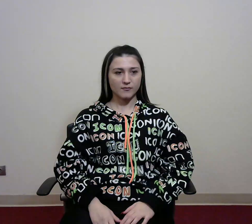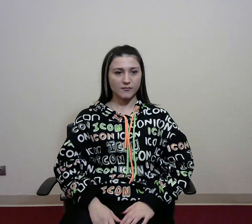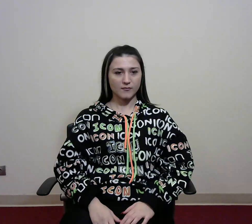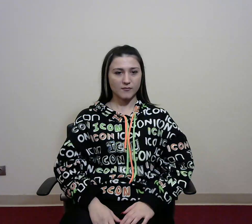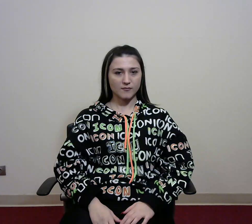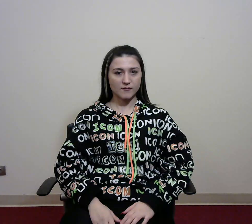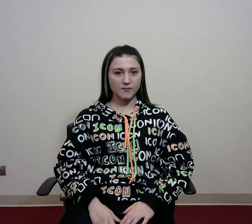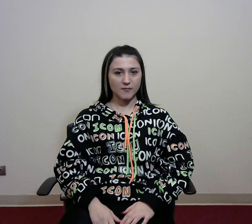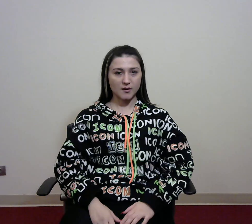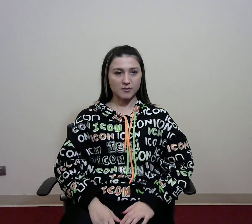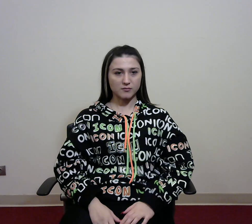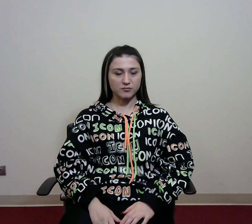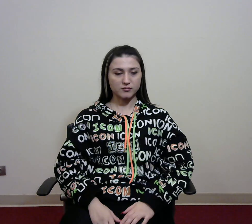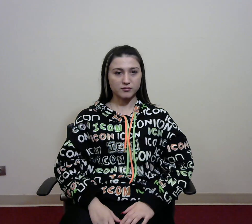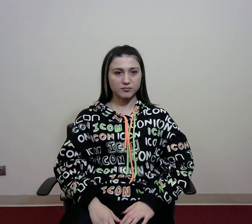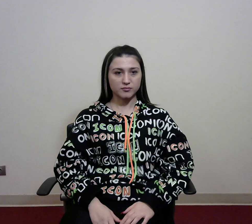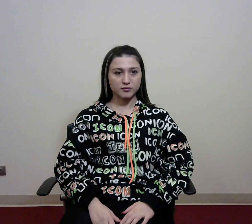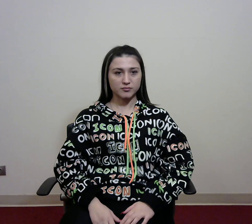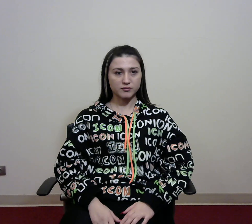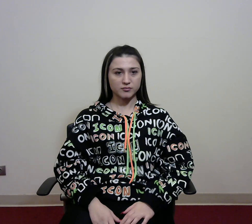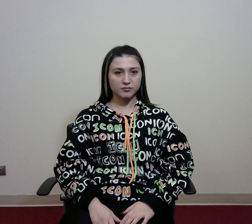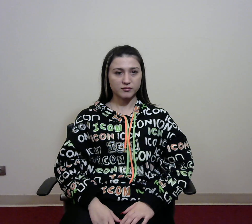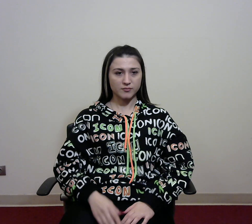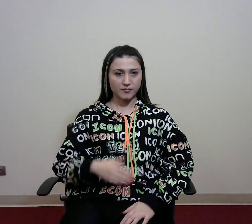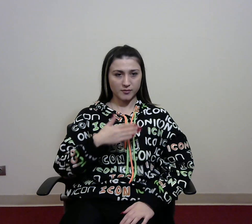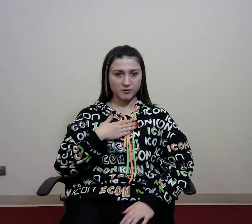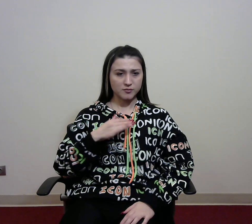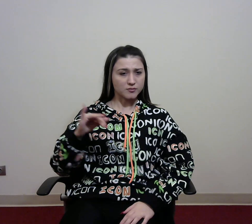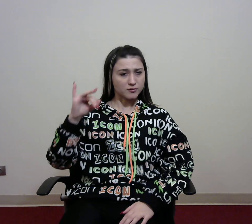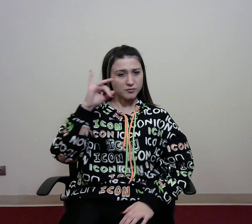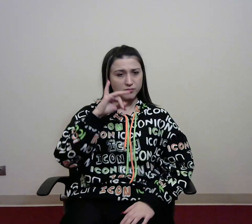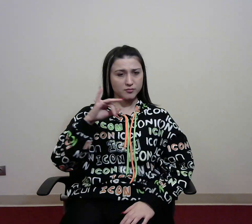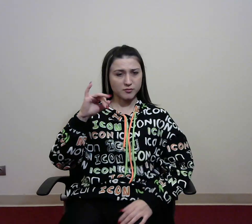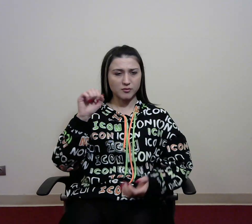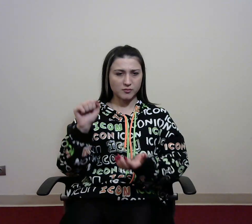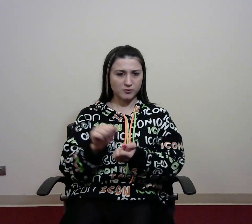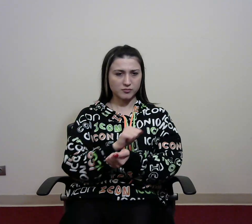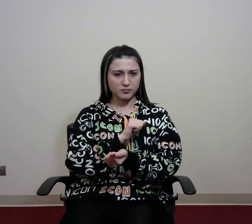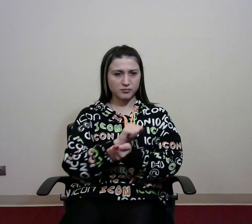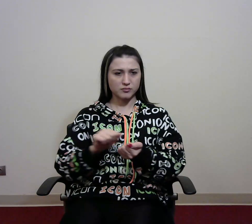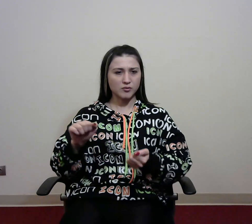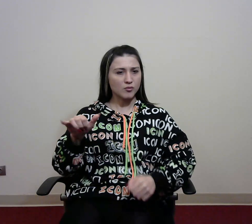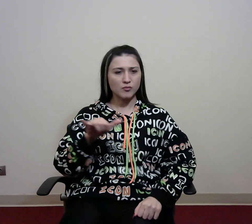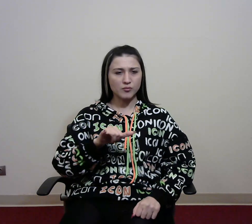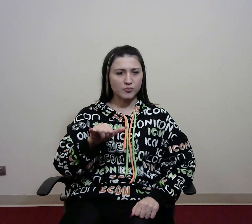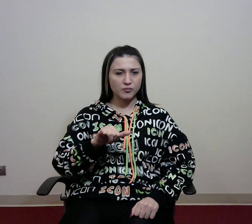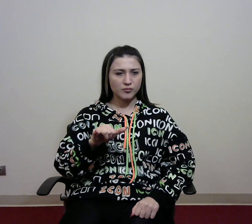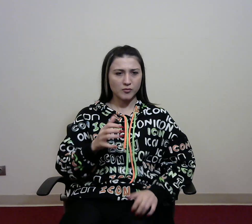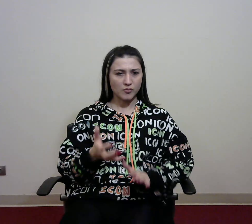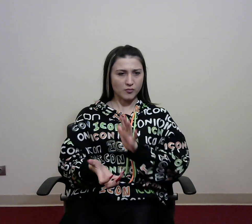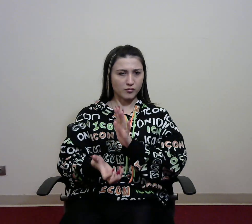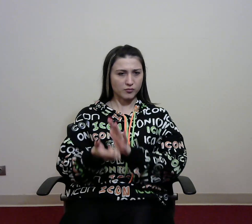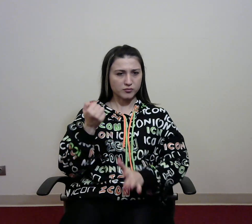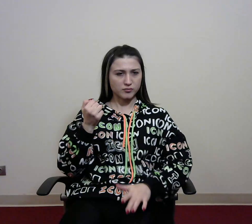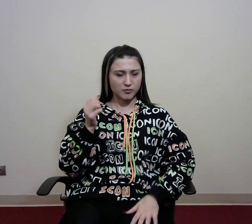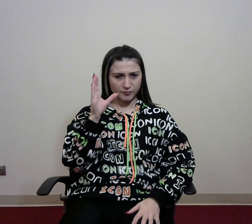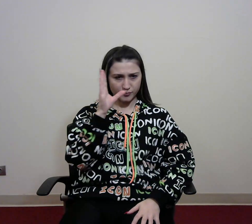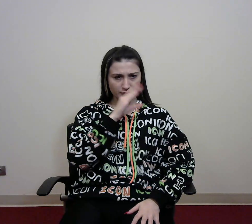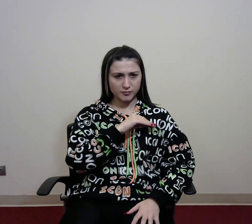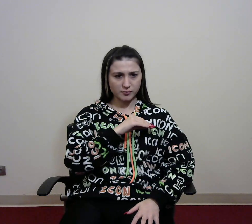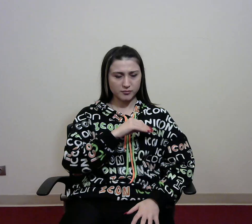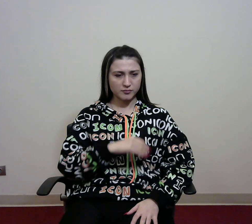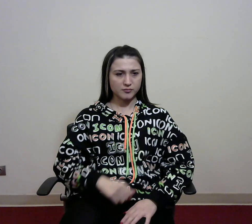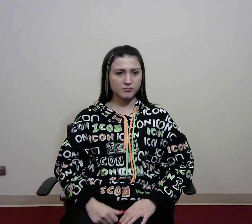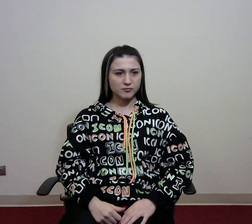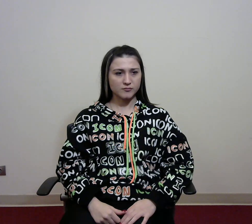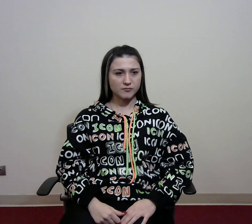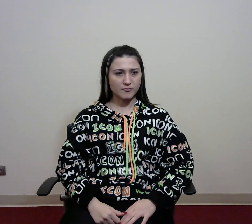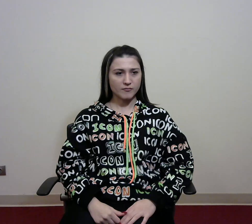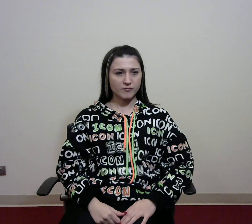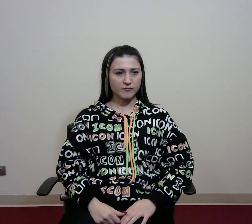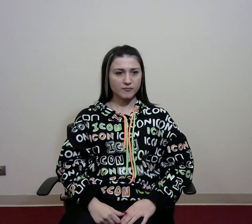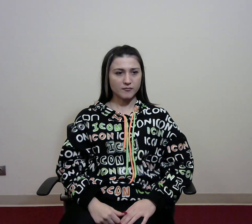Mən tarix sənədləri hardan götürə bilərəm?